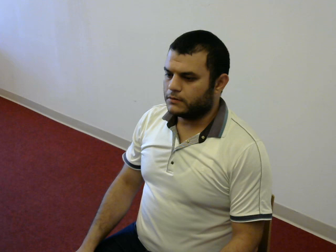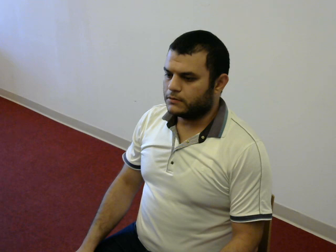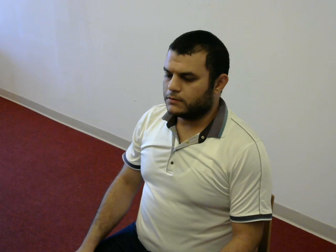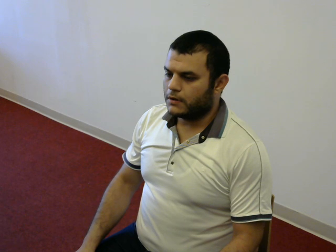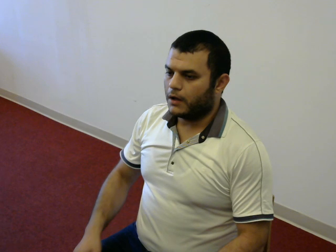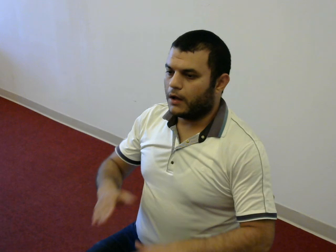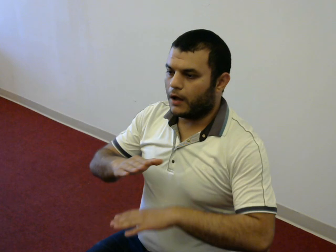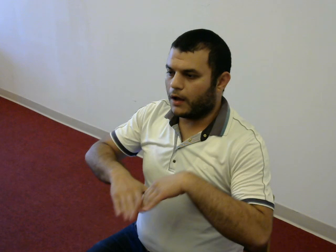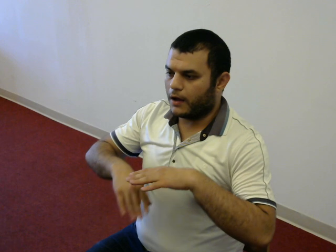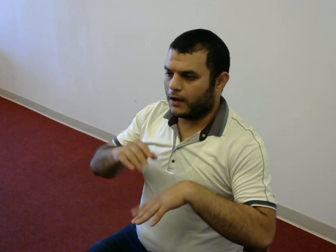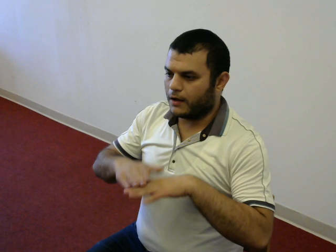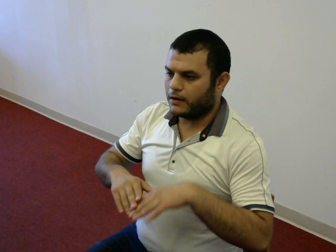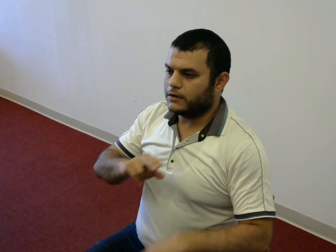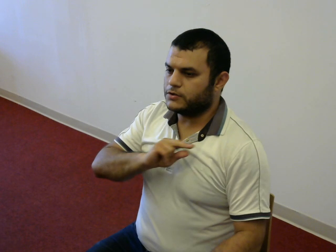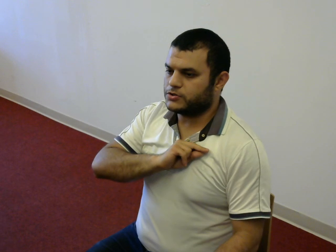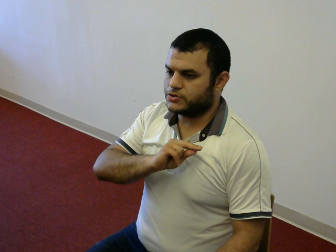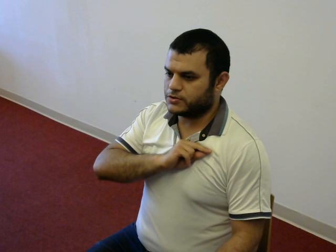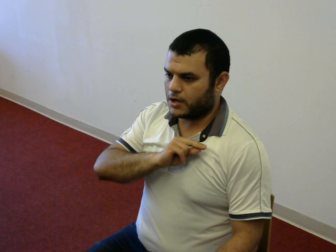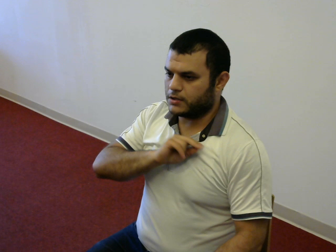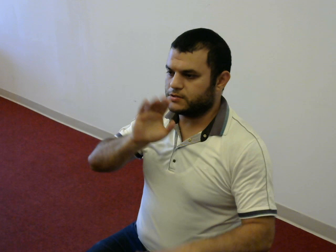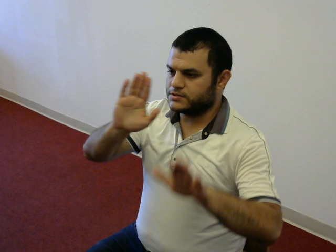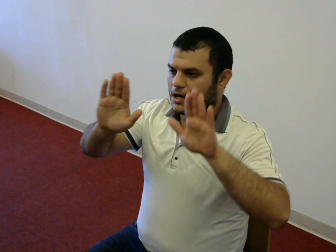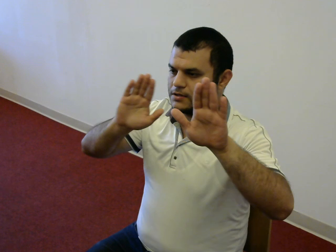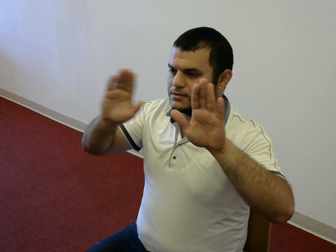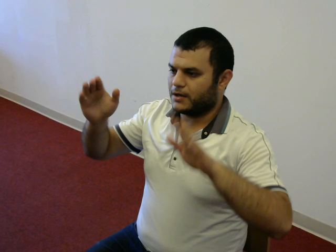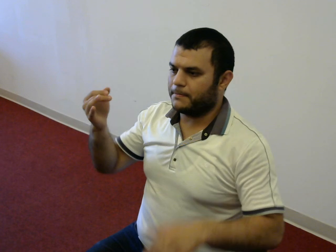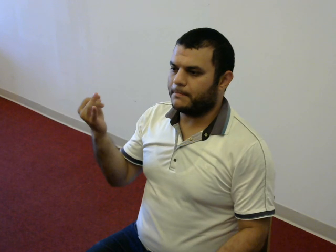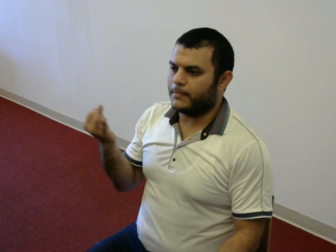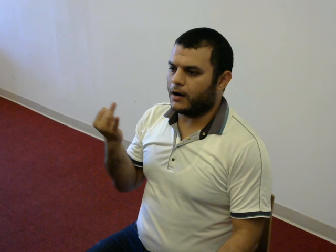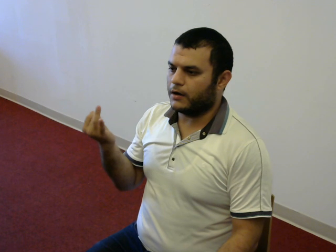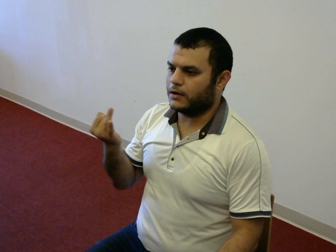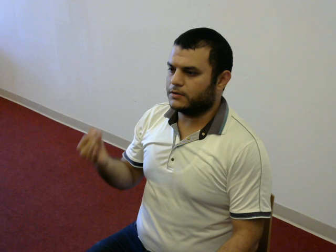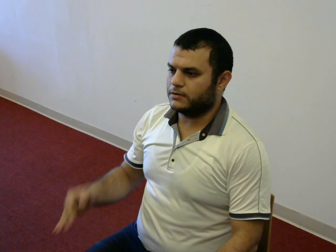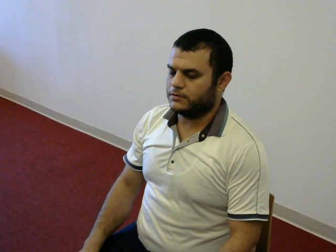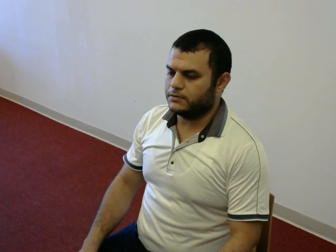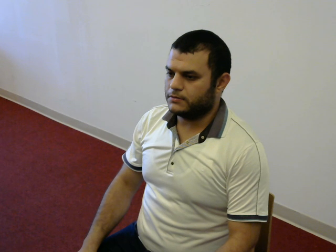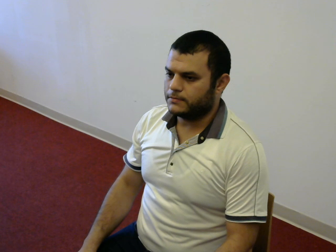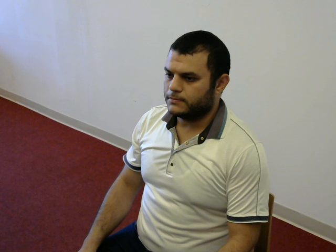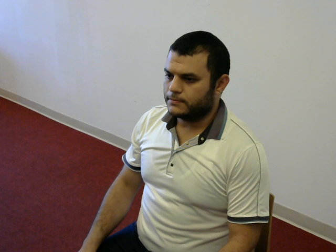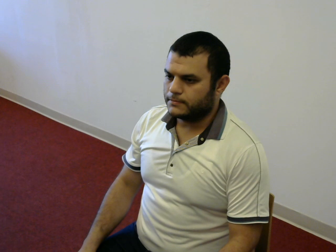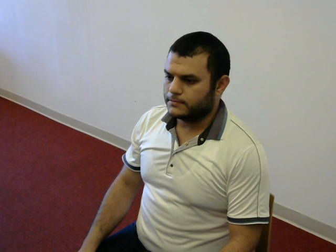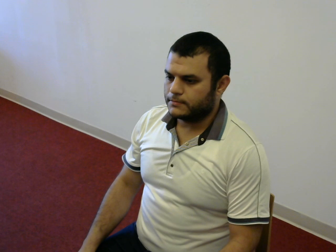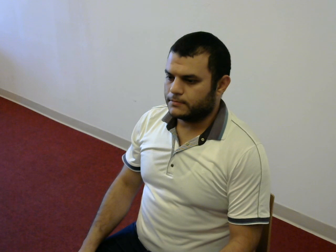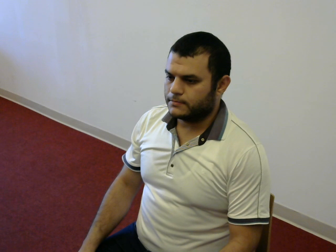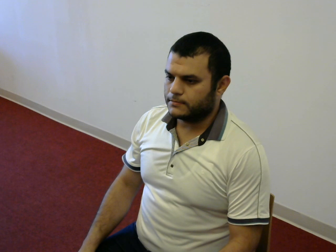Əl işləri sərgisi maraqlı idi